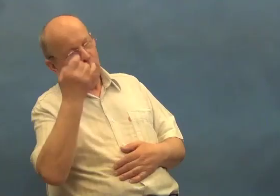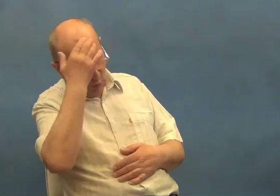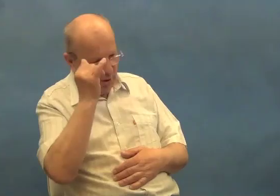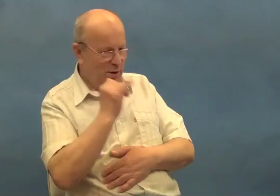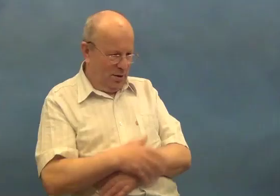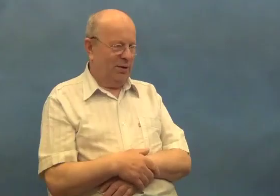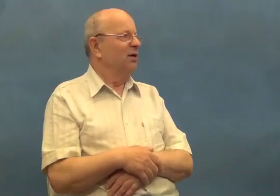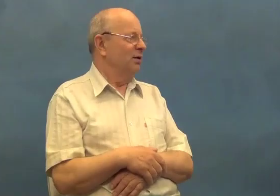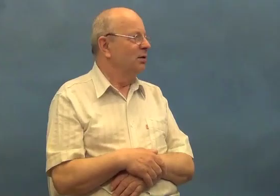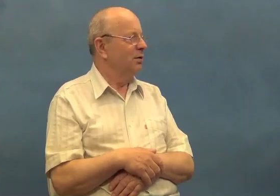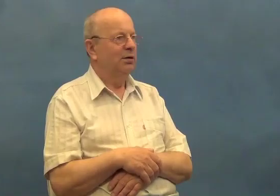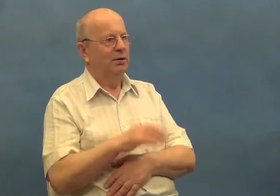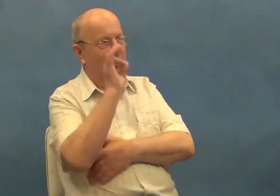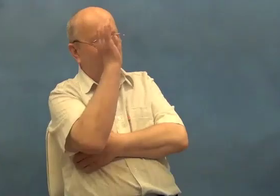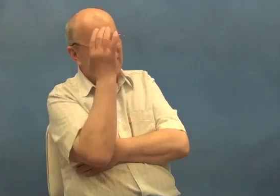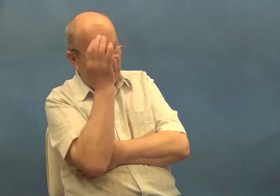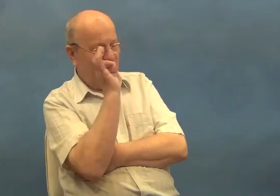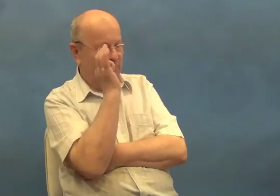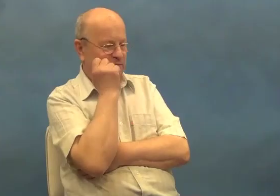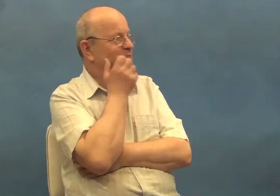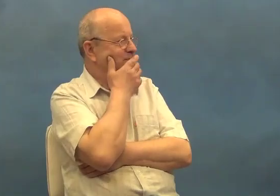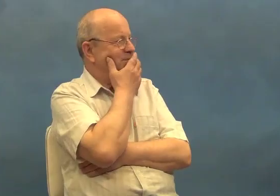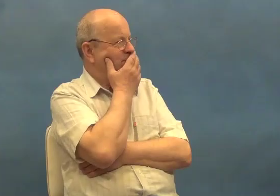Ano tak, zgadza się.